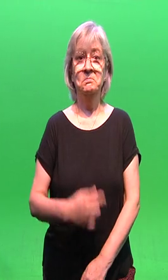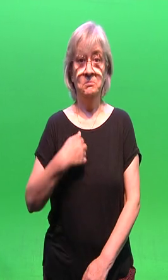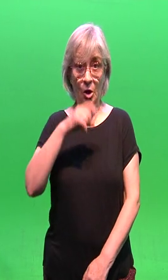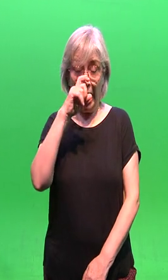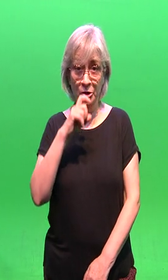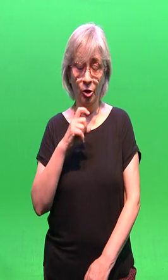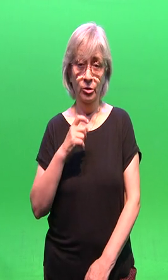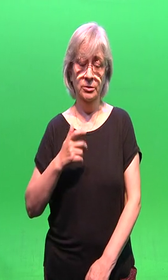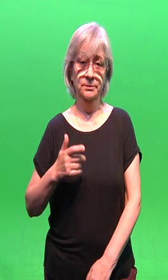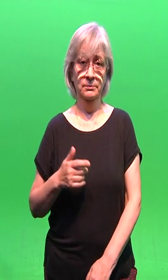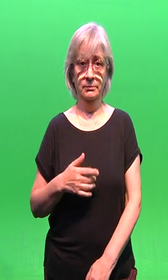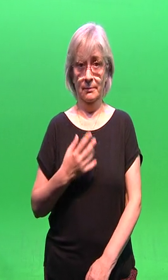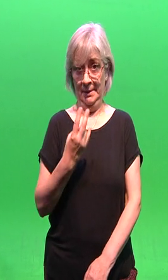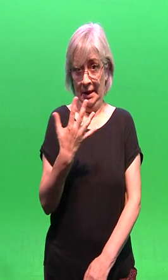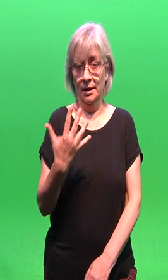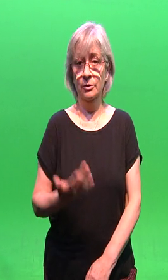Quants anys tinc? Vint-i-cinc.